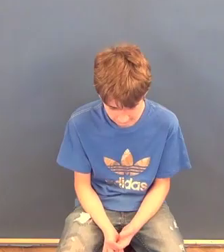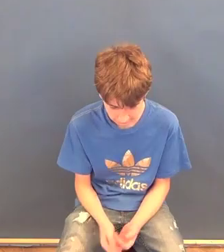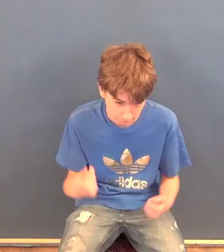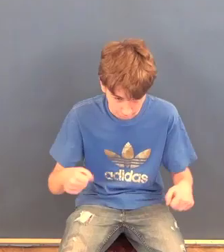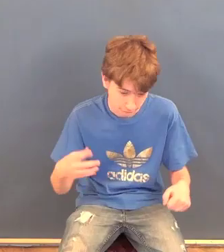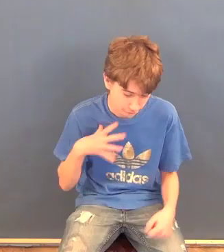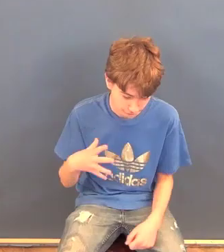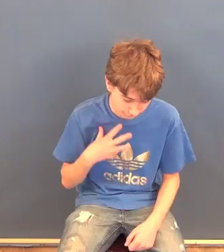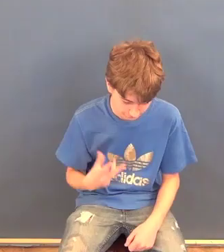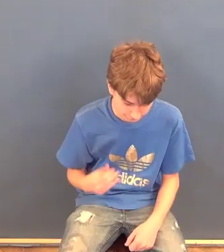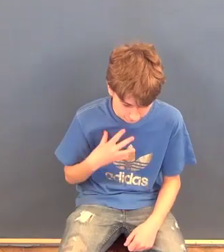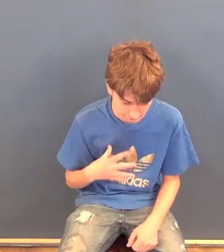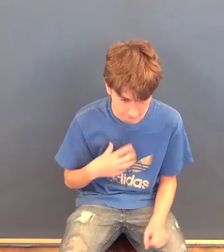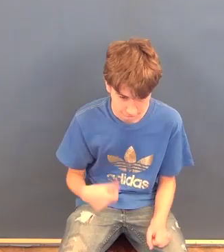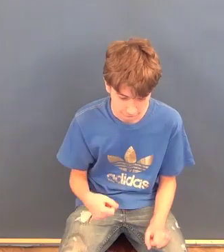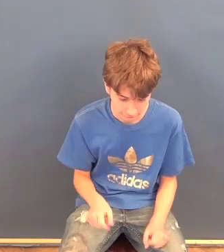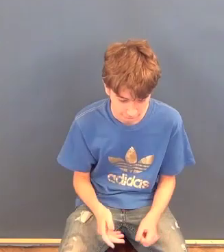Motor jest niebezpieczny.